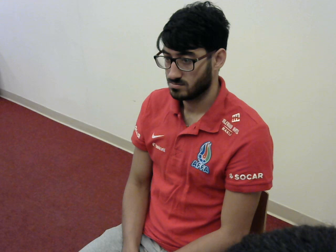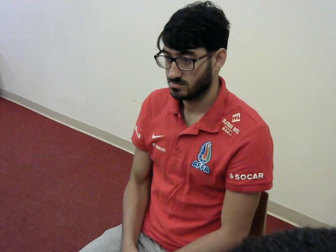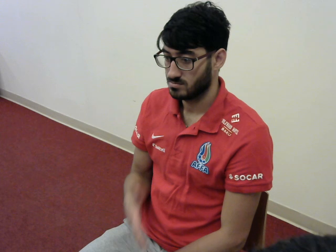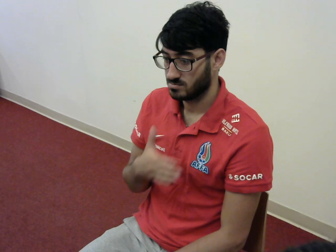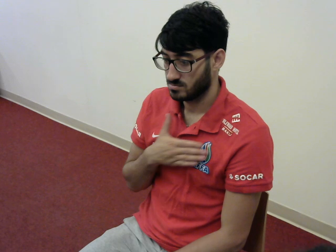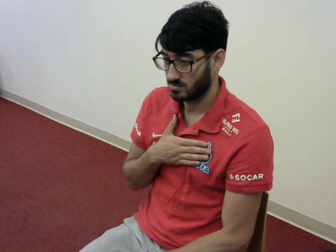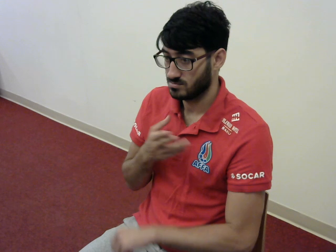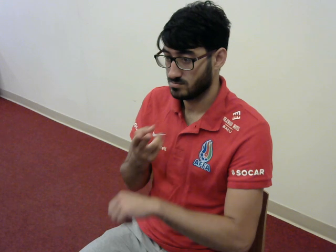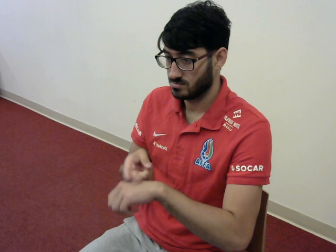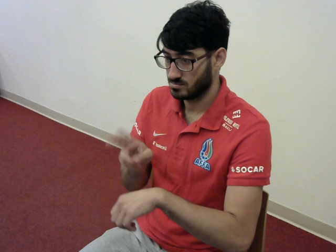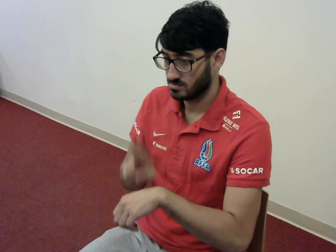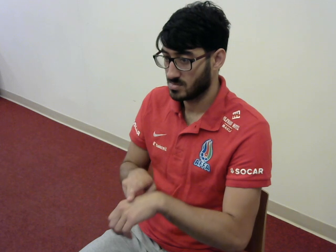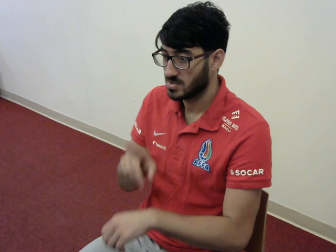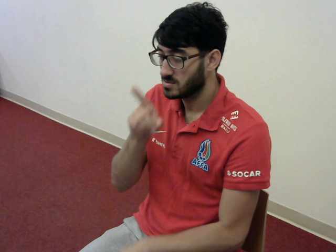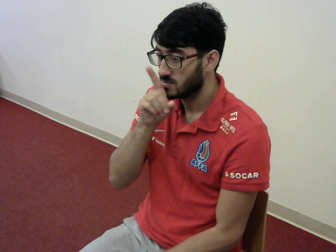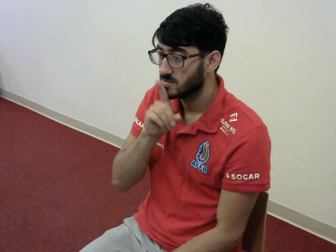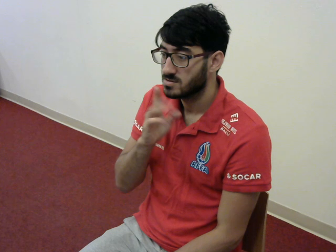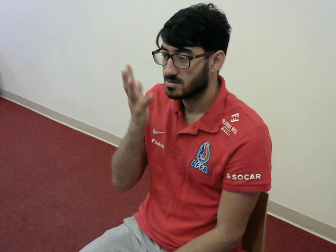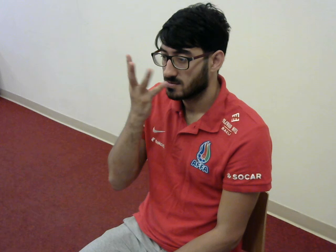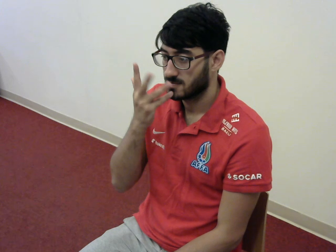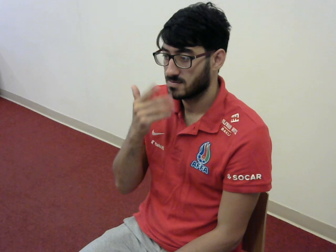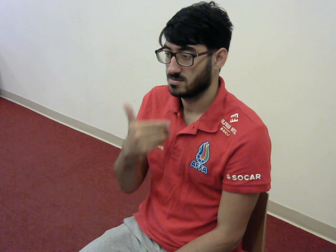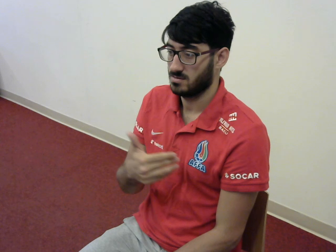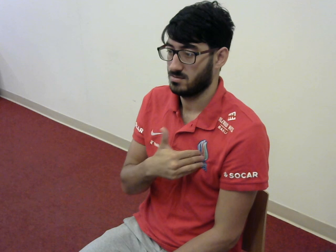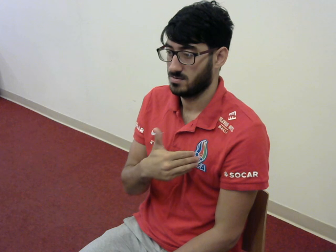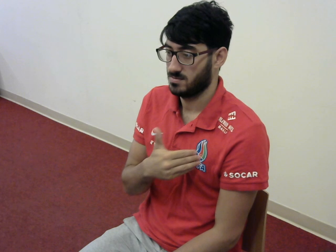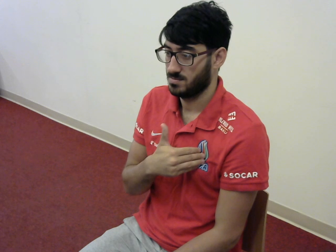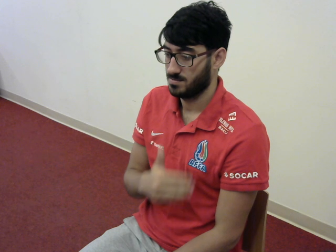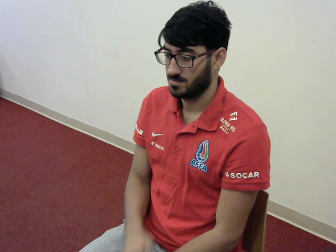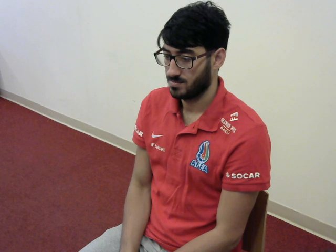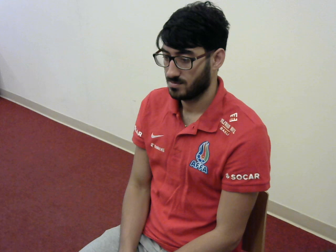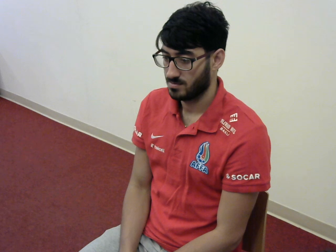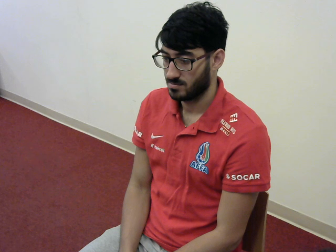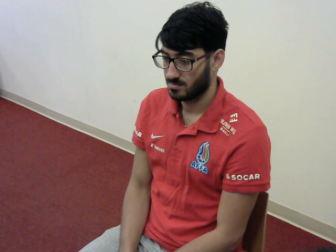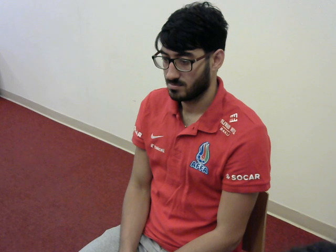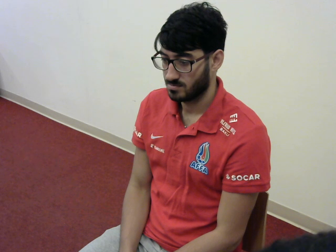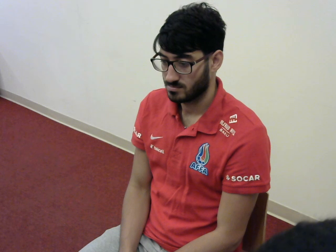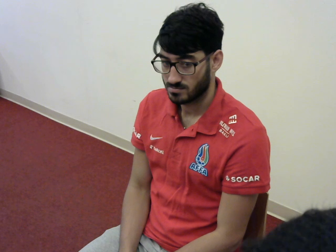Mən bunun göy rəngdə olanını istəyirəm